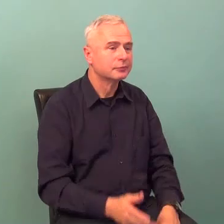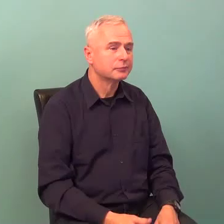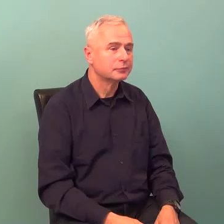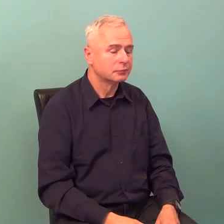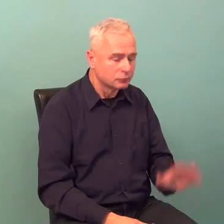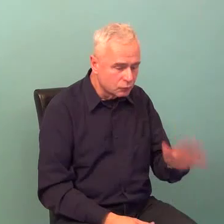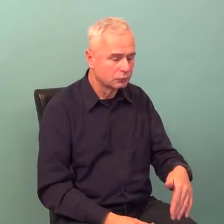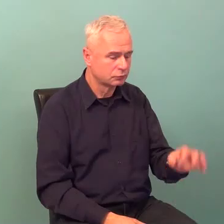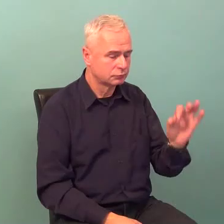Może być o piątej.